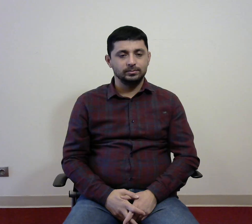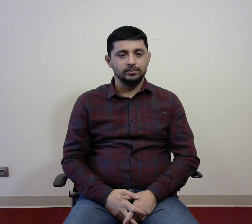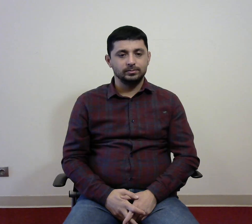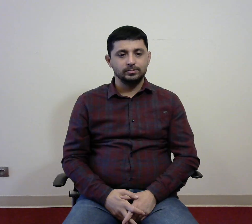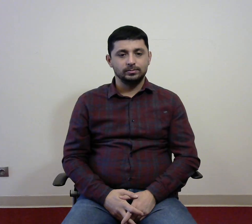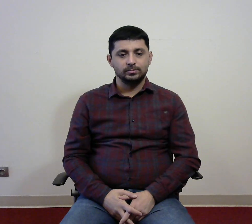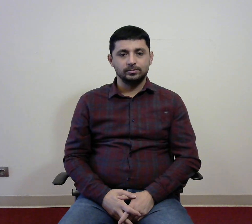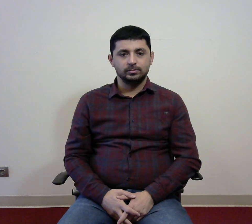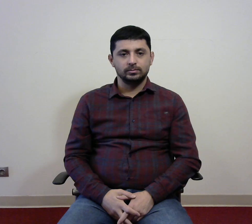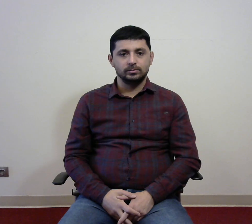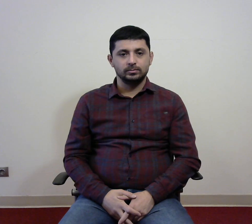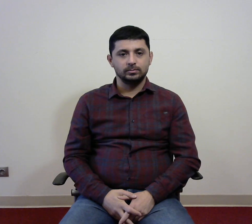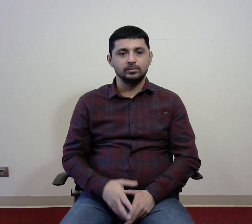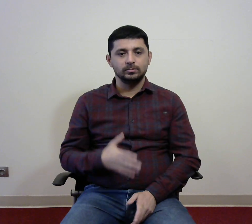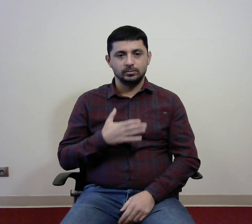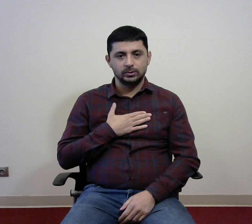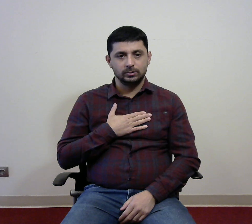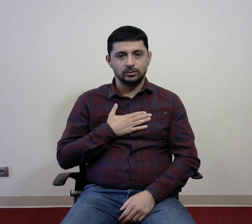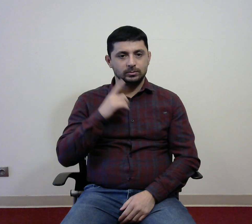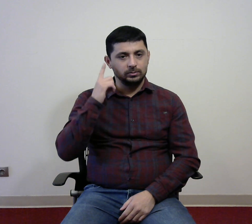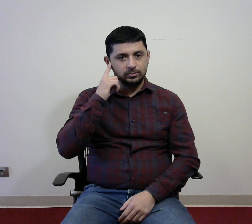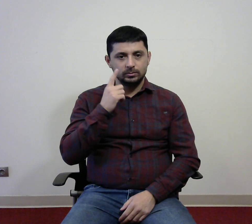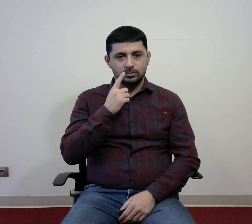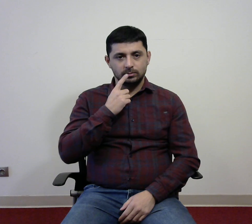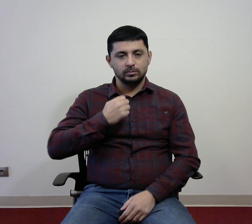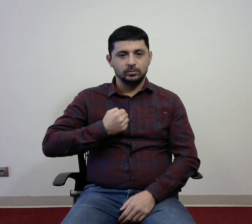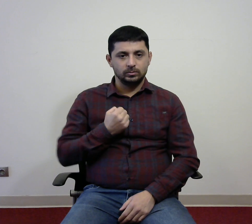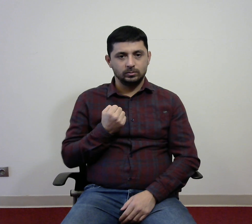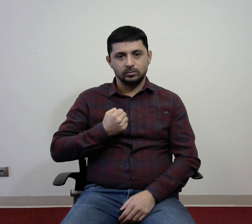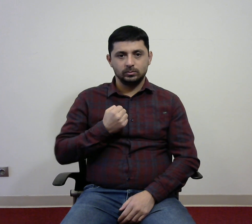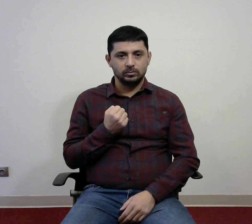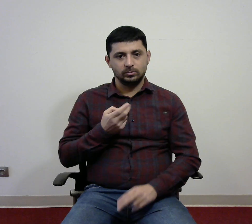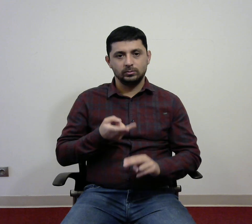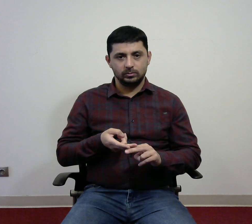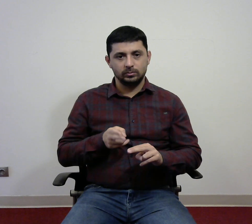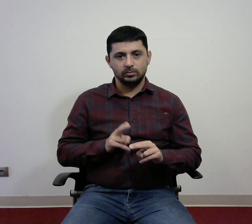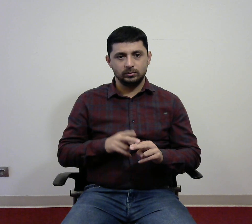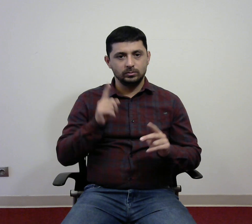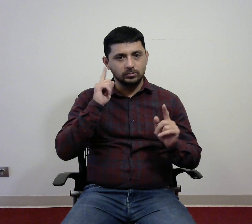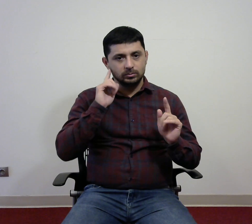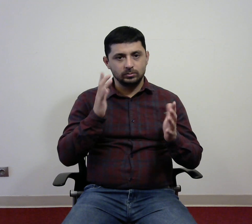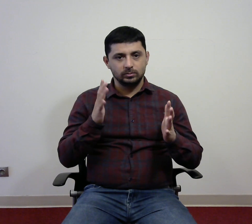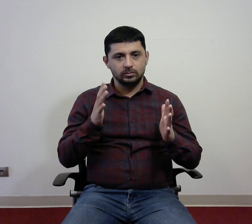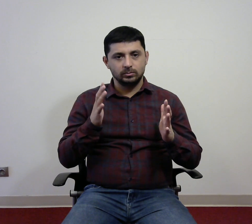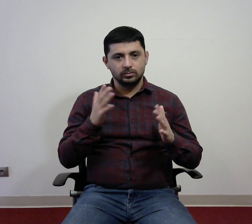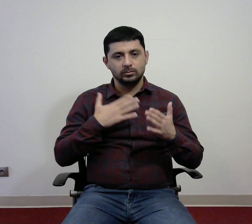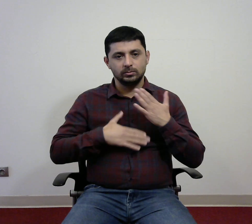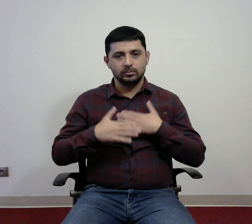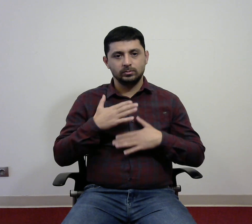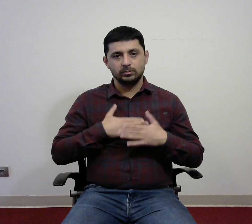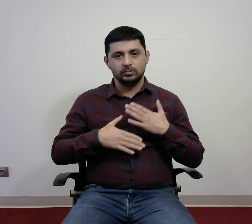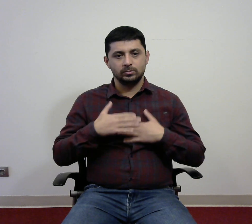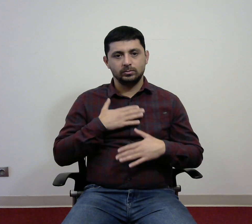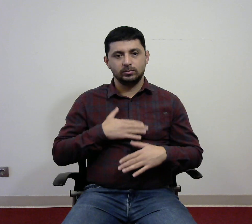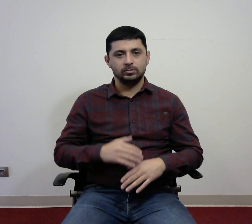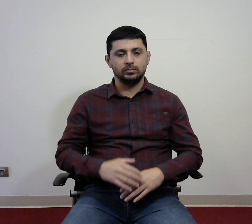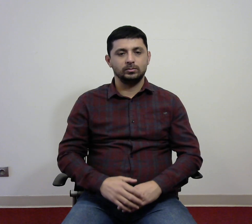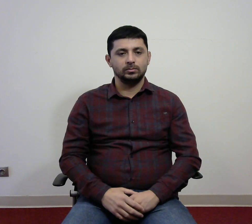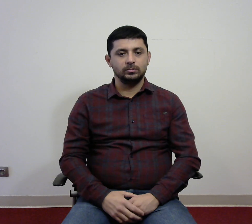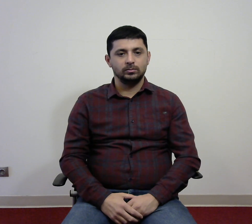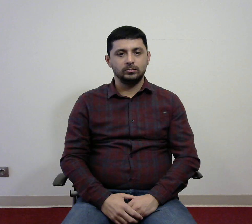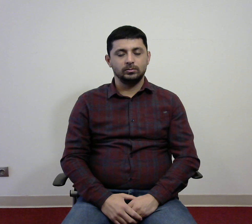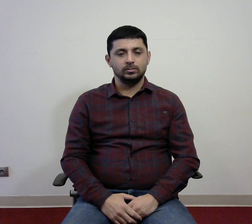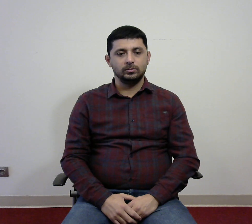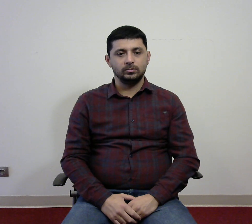Mənim eşitmə məhdudiyyətli dostlarım bu xəbərə sevinəcək